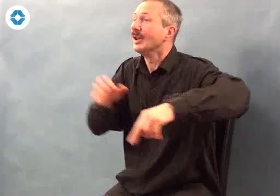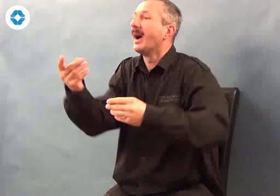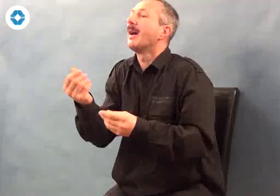Odpowiada, że złotówkę.